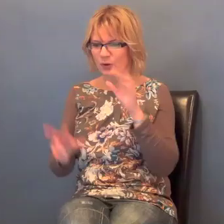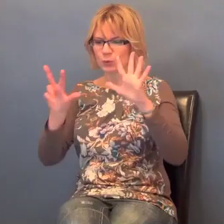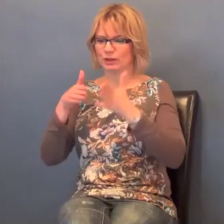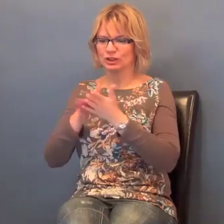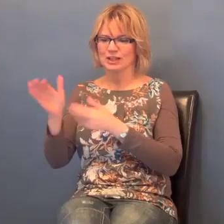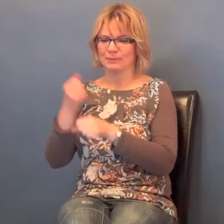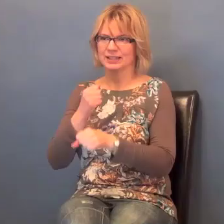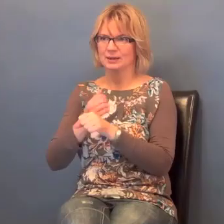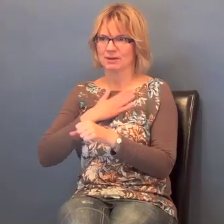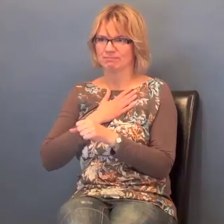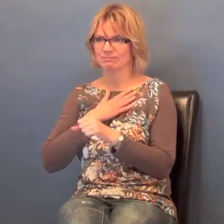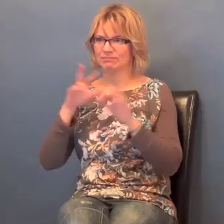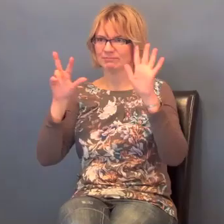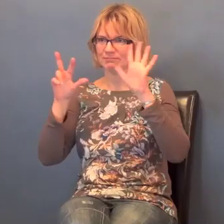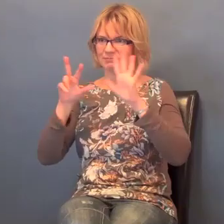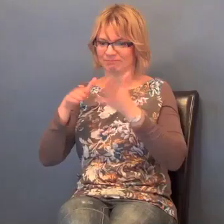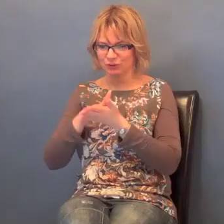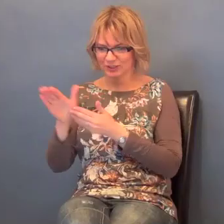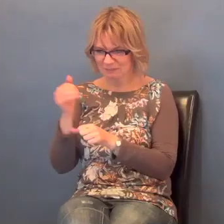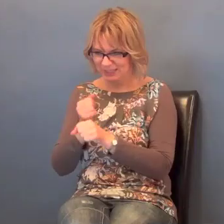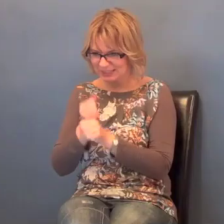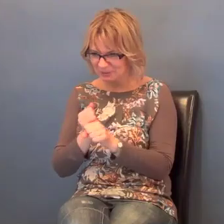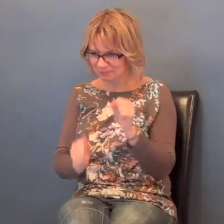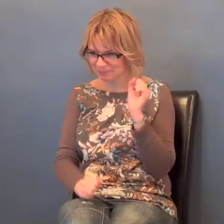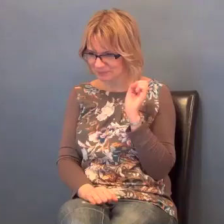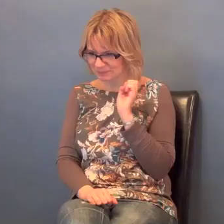Mam pracę, zaczynam o ósmej.